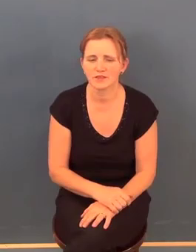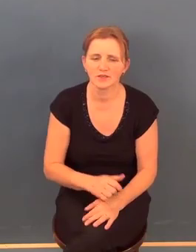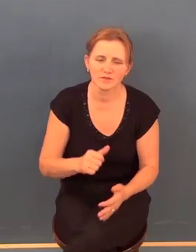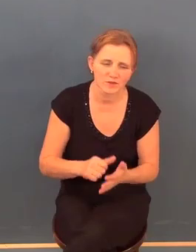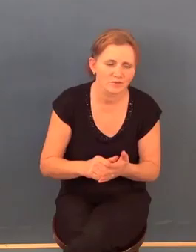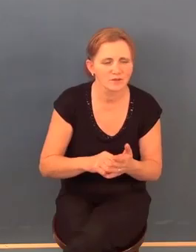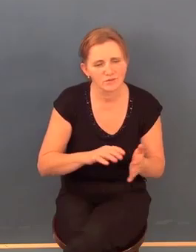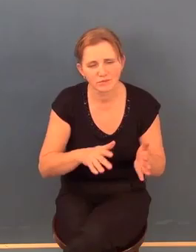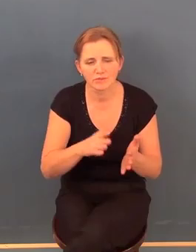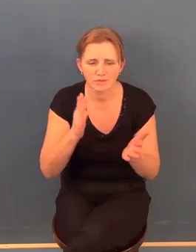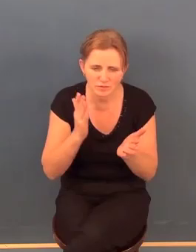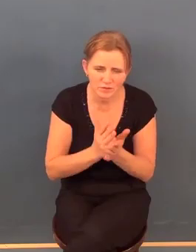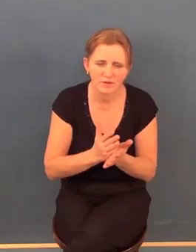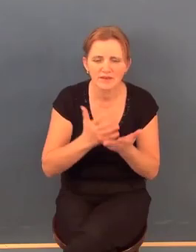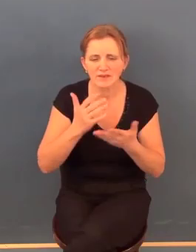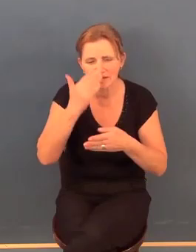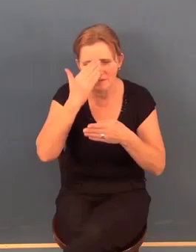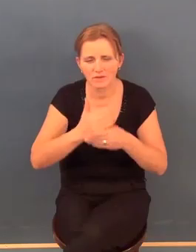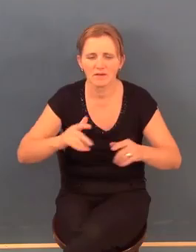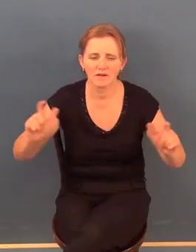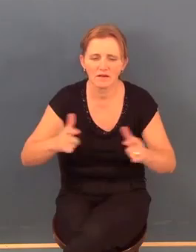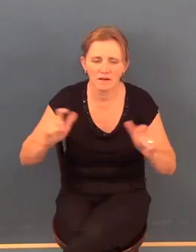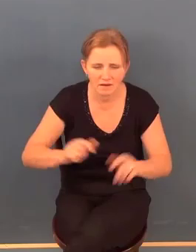Wycieczka po zwiedzaniu chciała w nocy zrobić imprezę.